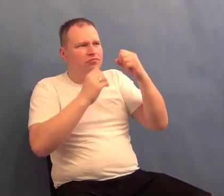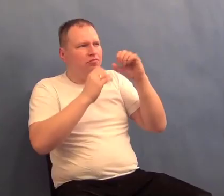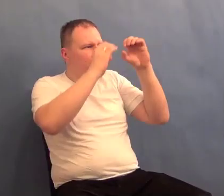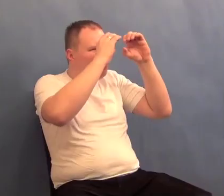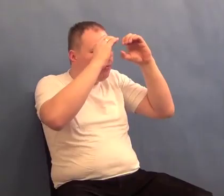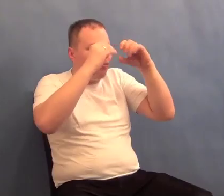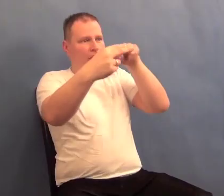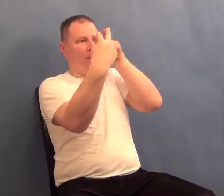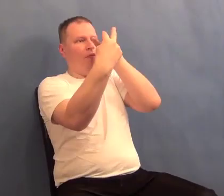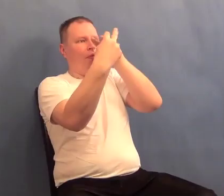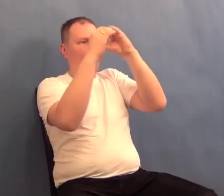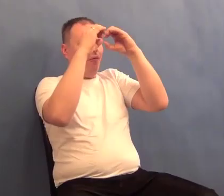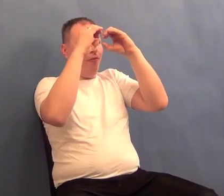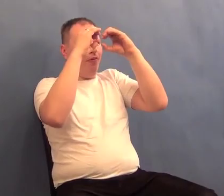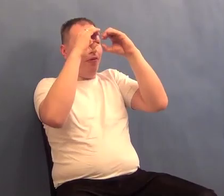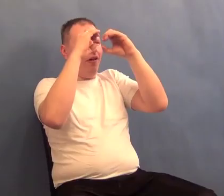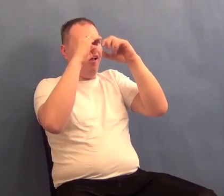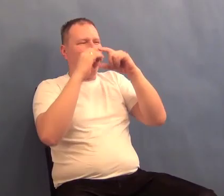Obaj widzieli się przez lornetkę.